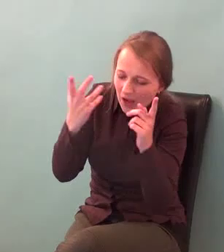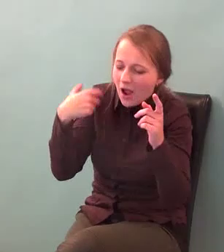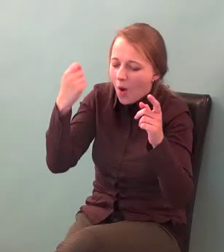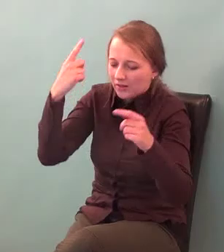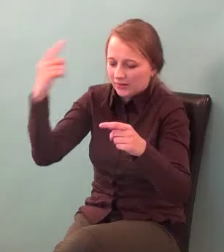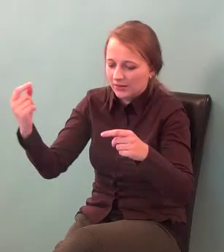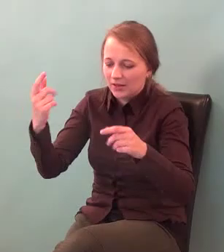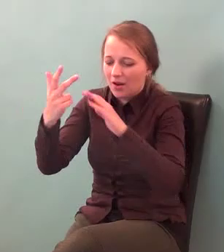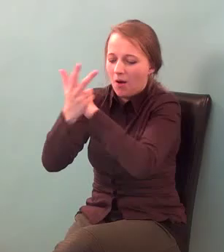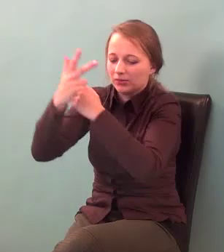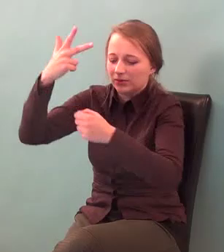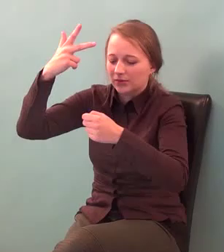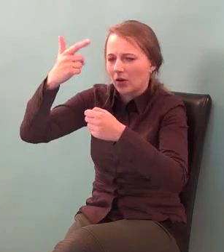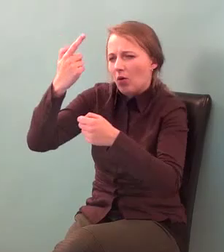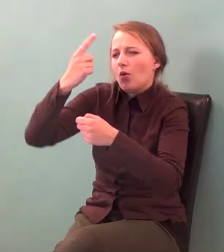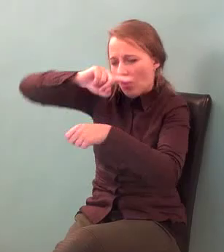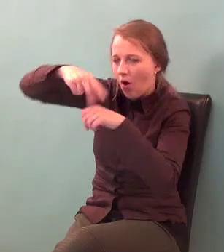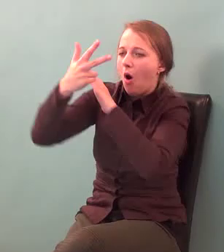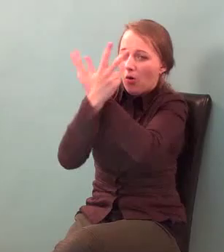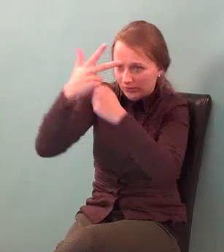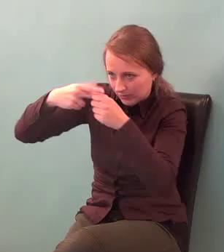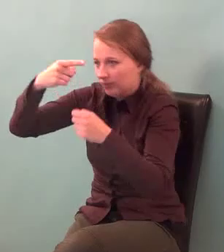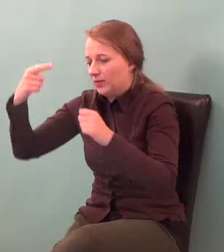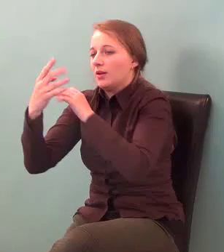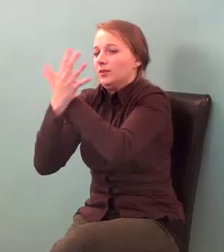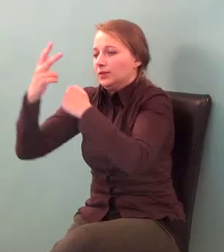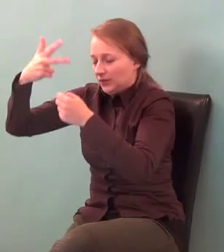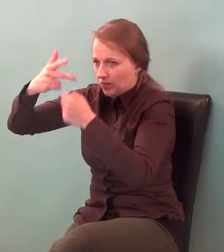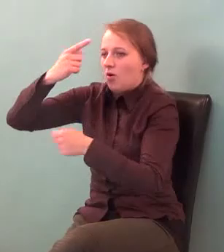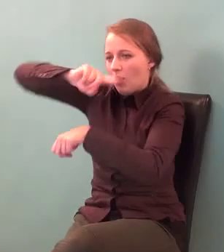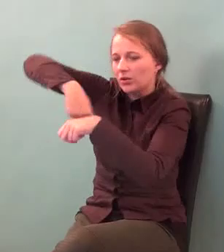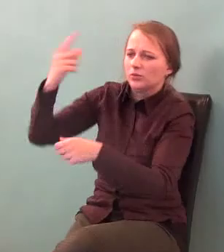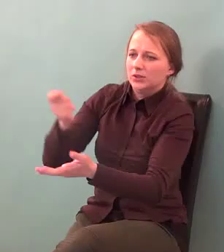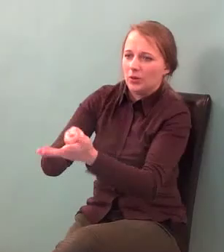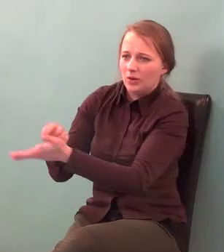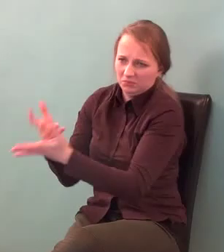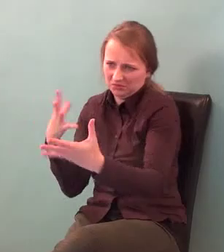Będę musiała na godzinę, od osiemnastej trzydzieści do dziewiętnastej trzydzieści, pójść na zakupy.